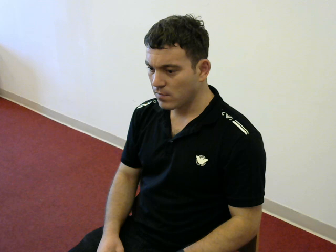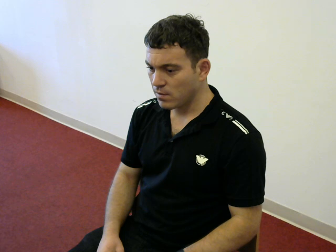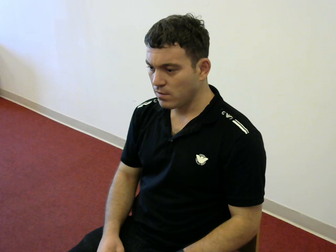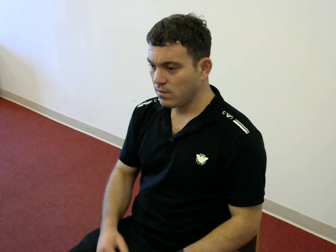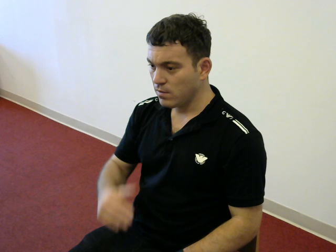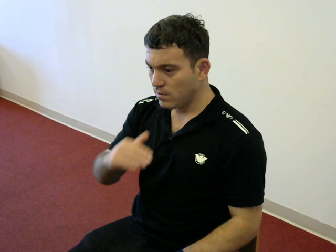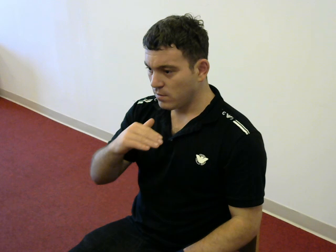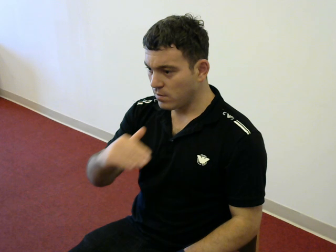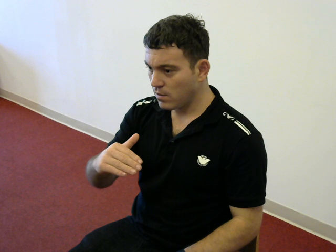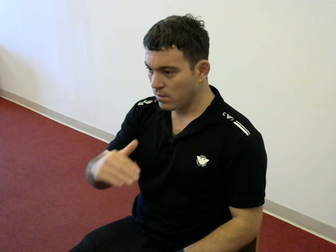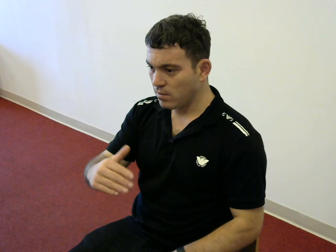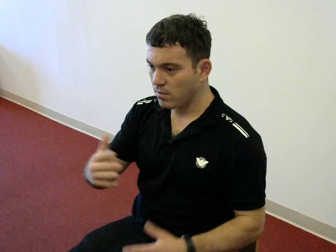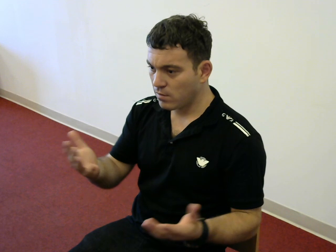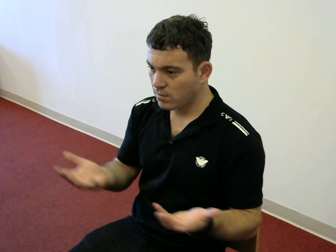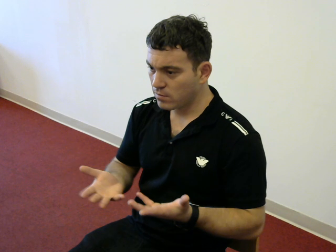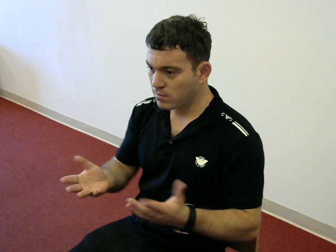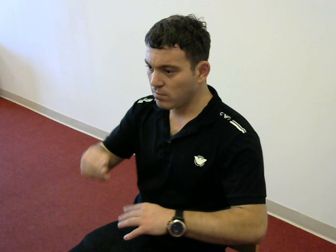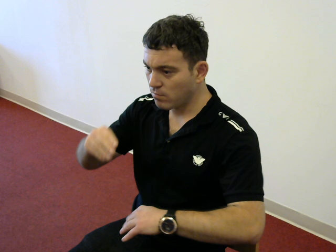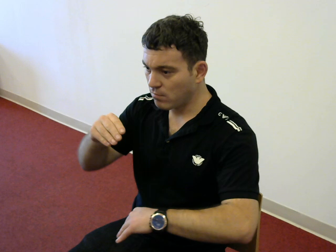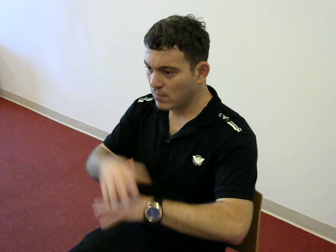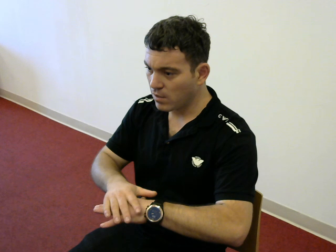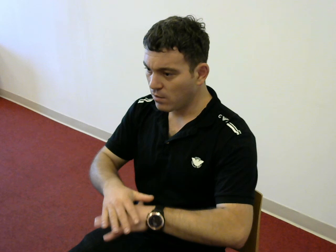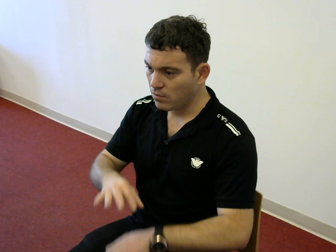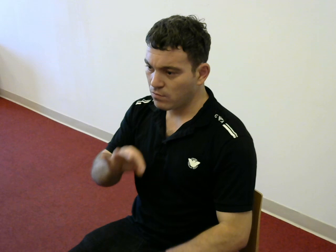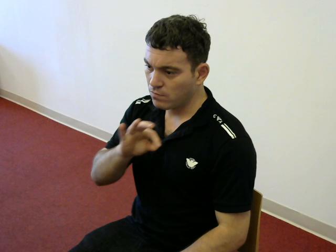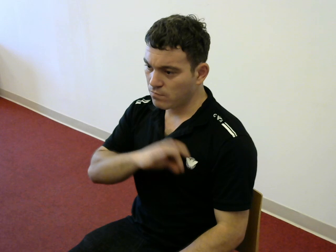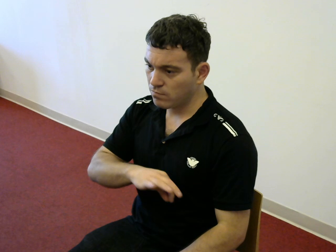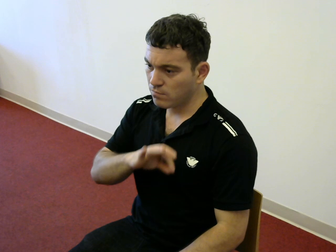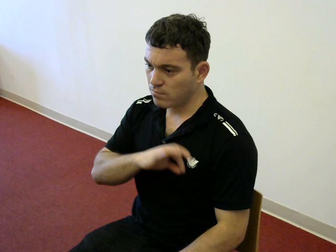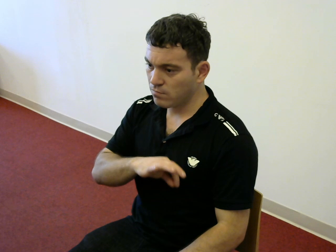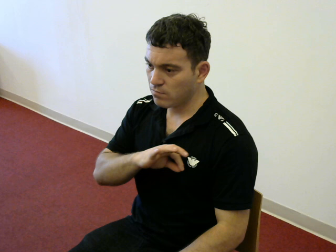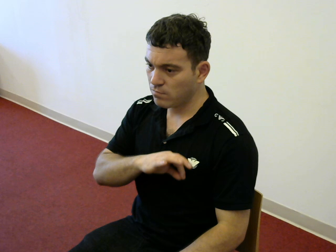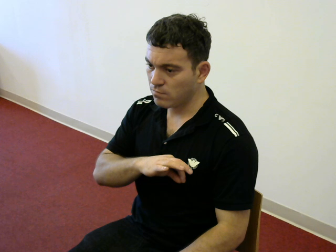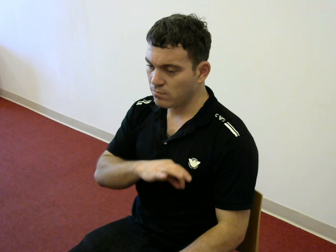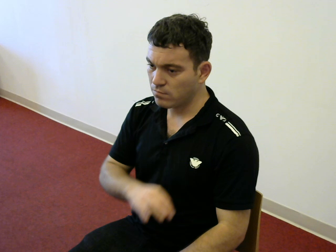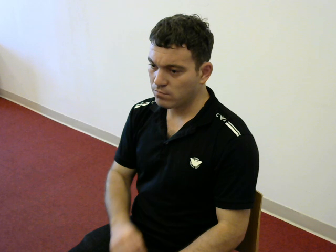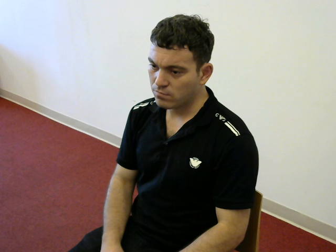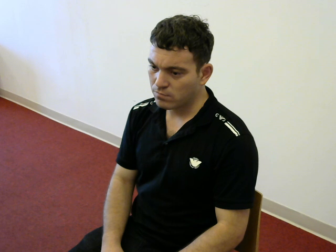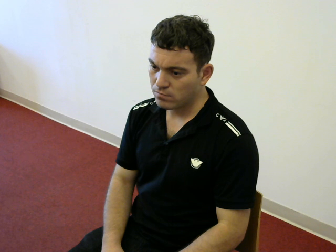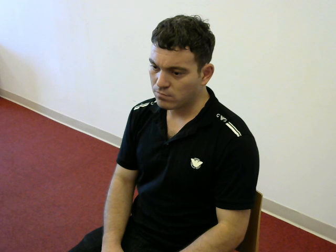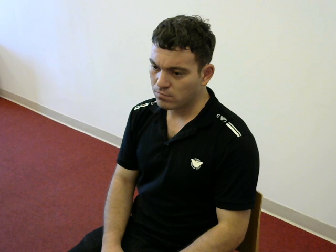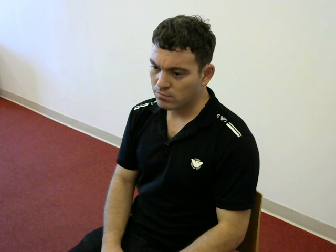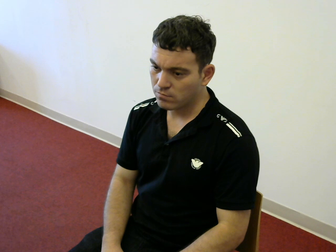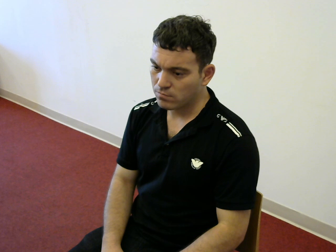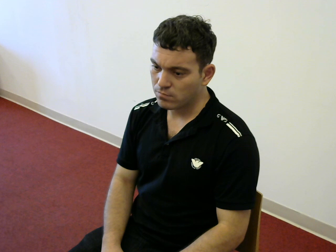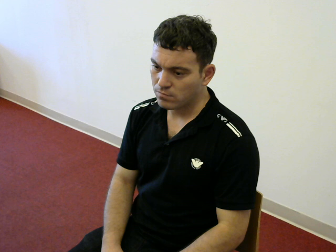Siz hansı bankın müştərisisiniz?